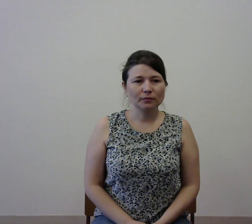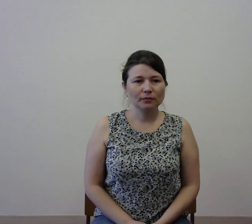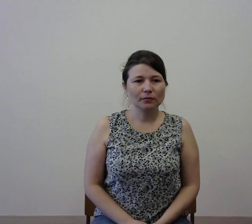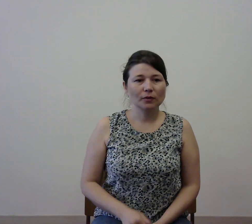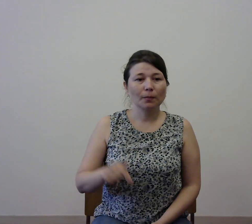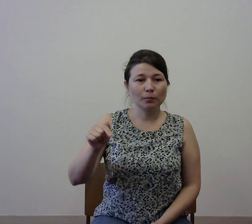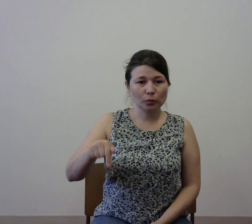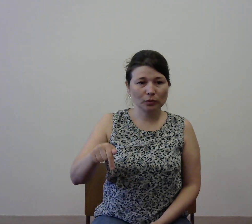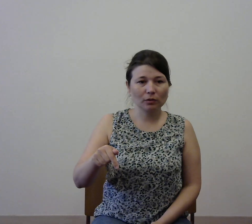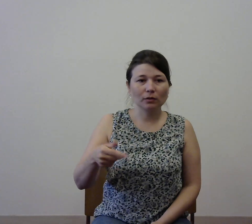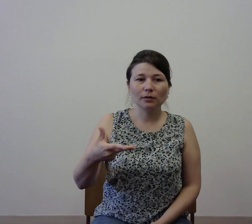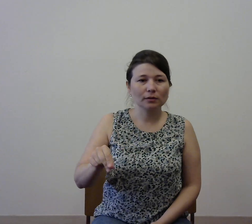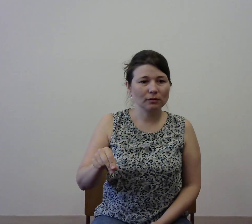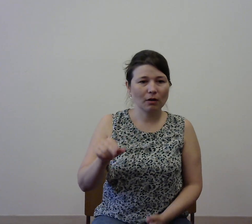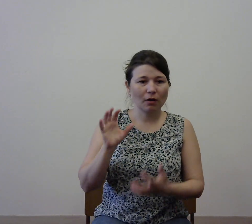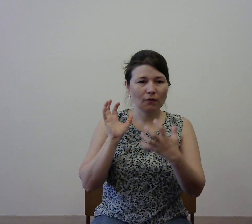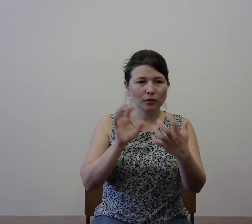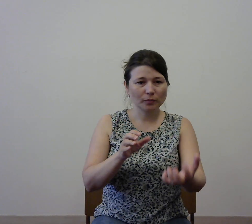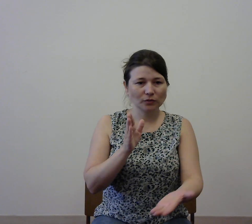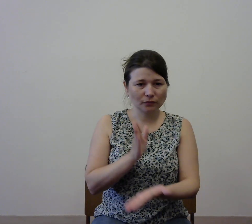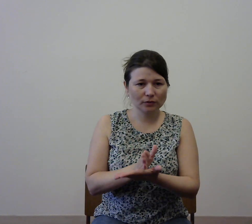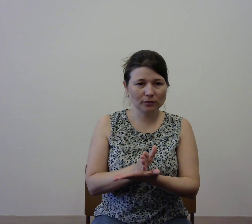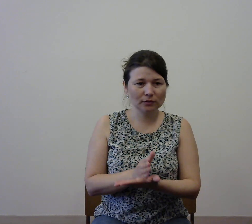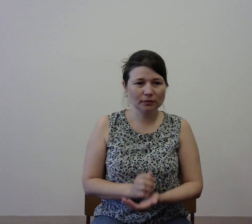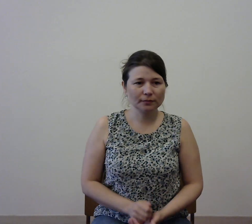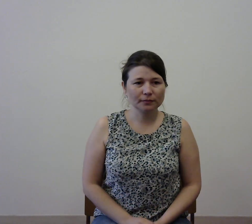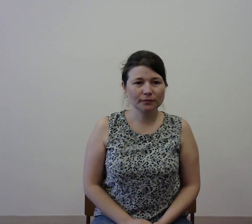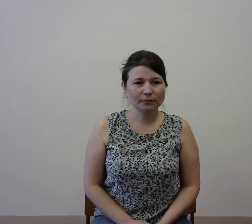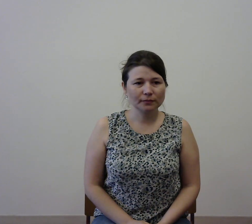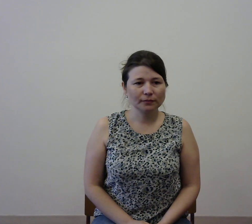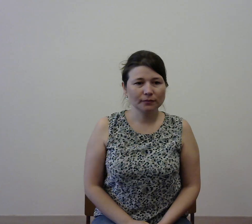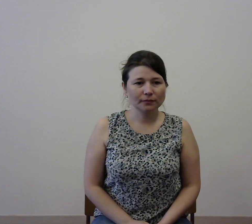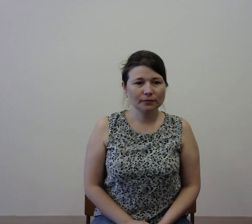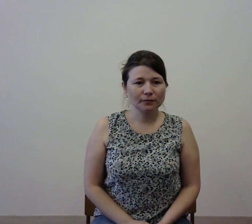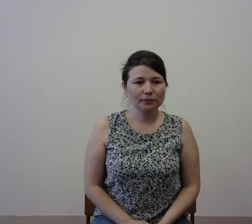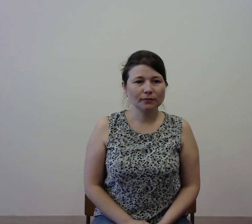Burda harda avtobus var?